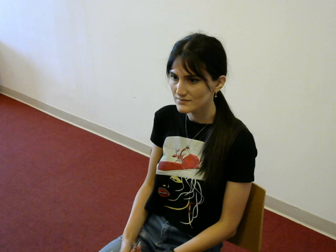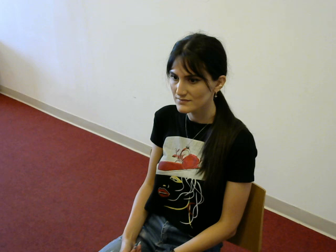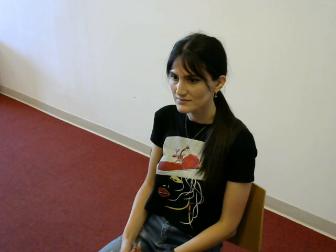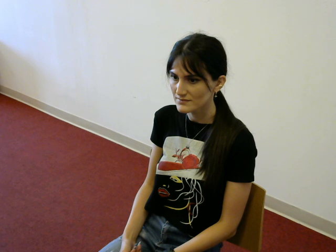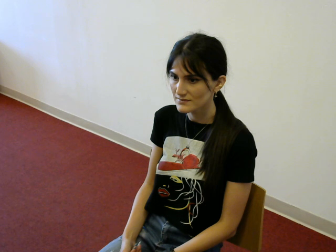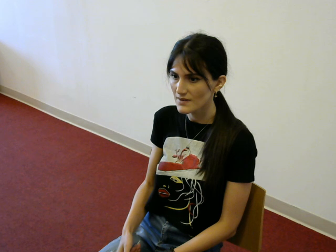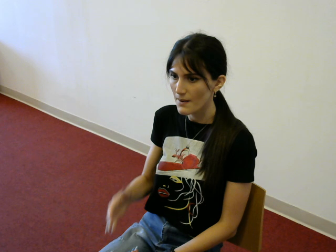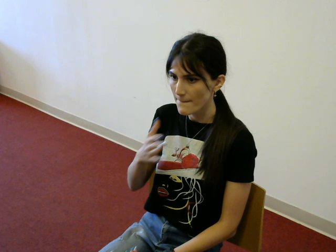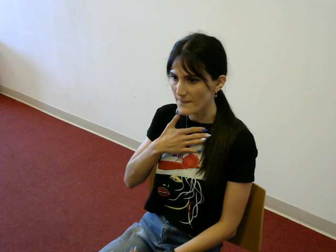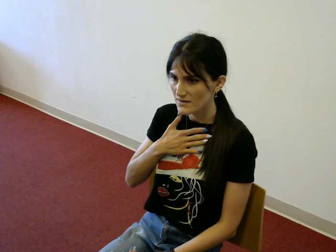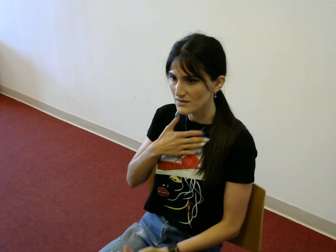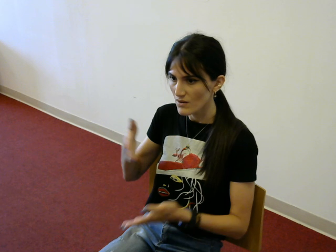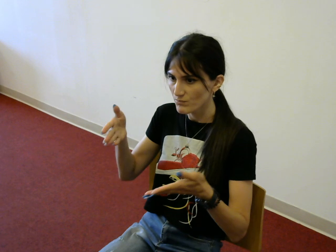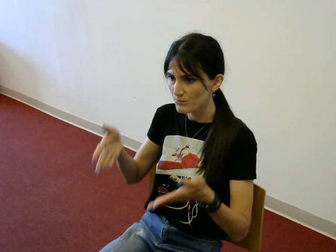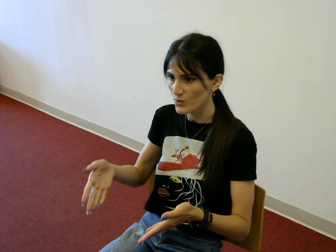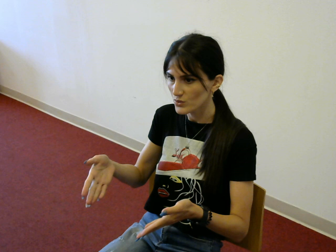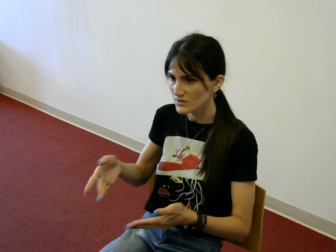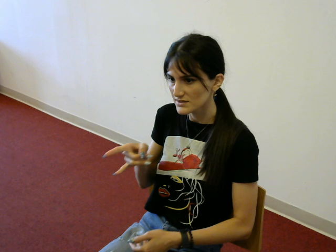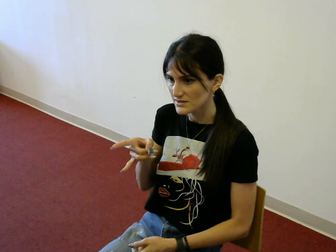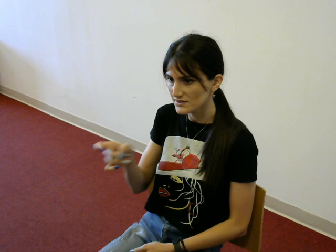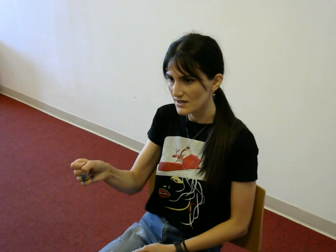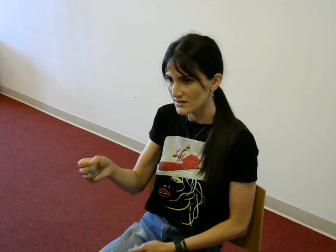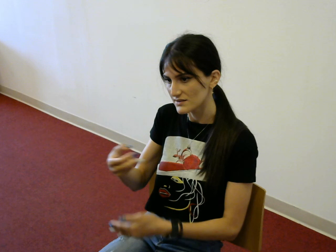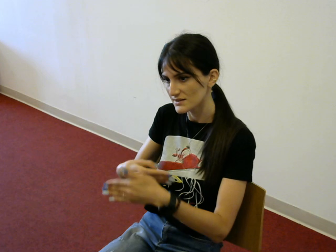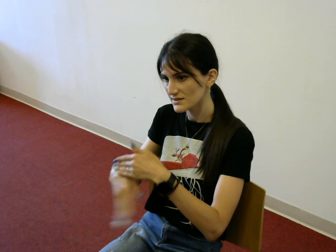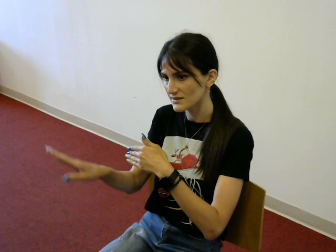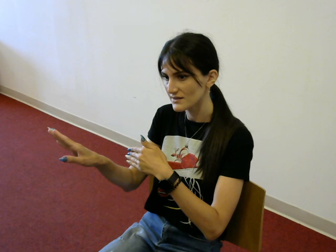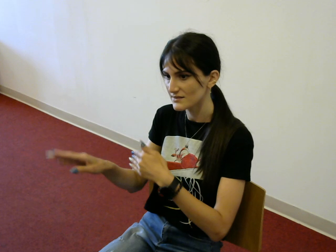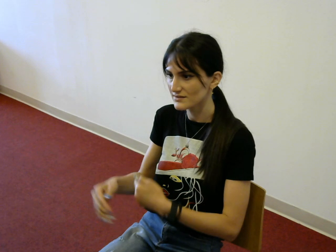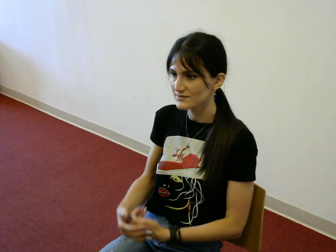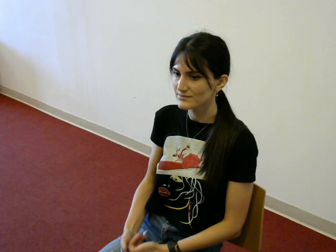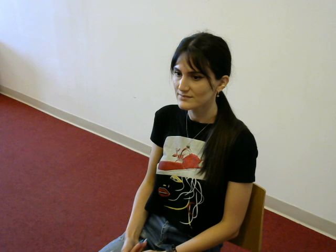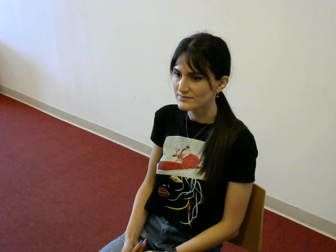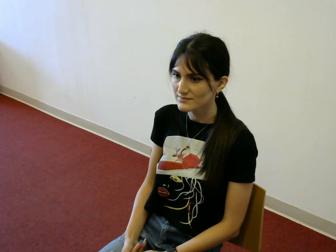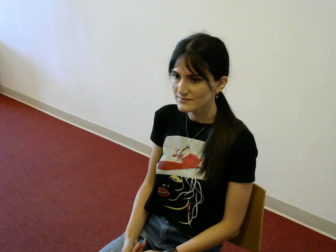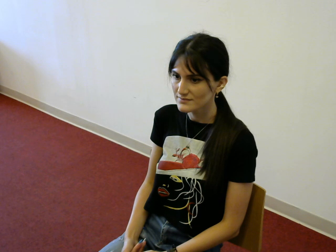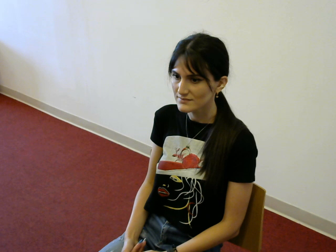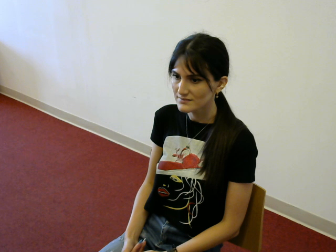Mən bura taksidə gəldim